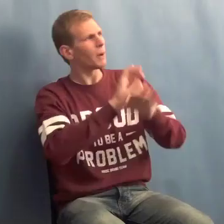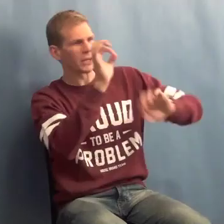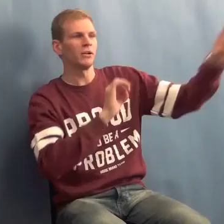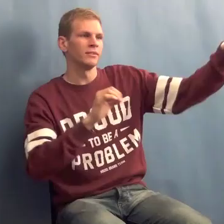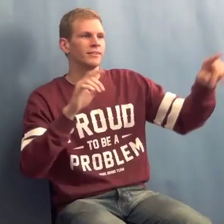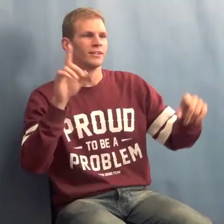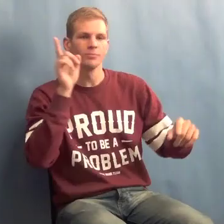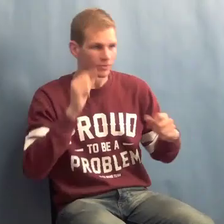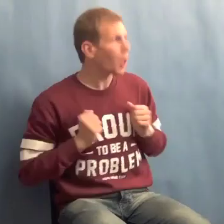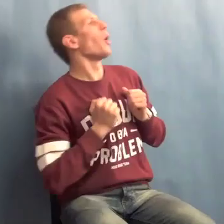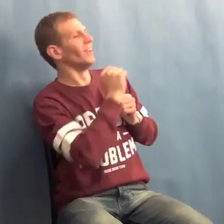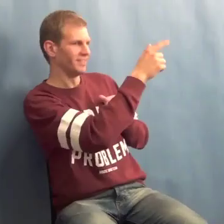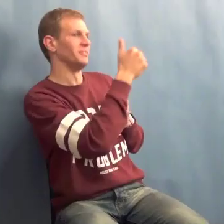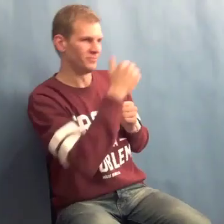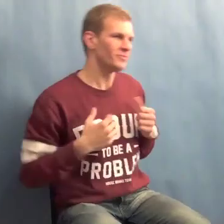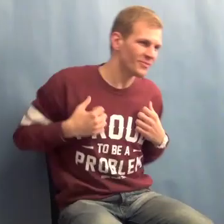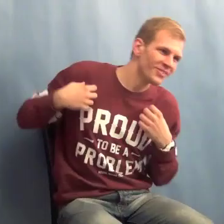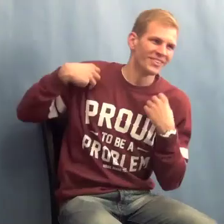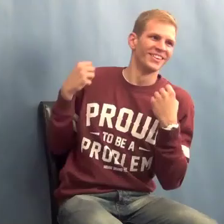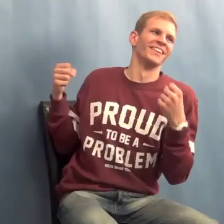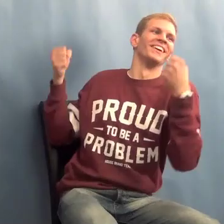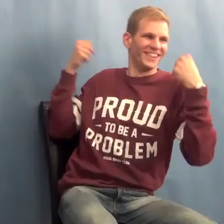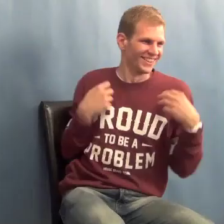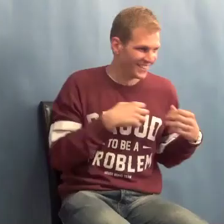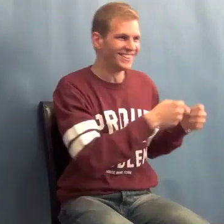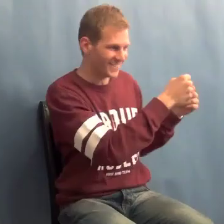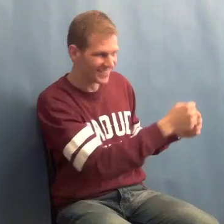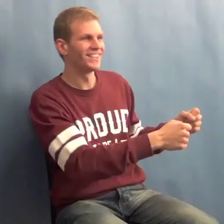Mężczyzna udawał, że jest zaskoczony jej propozycją, ściągnął z pleców szybę.